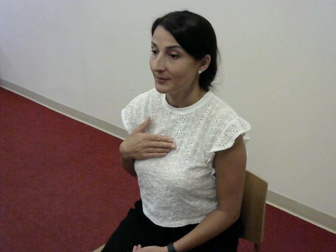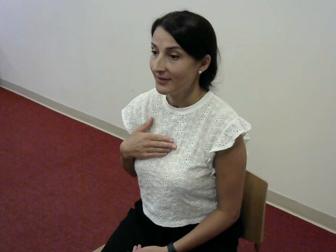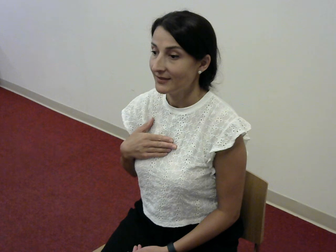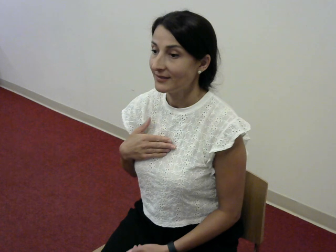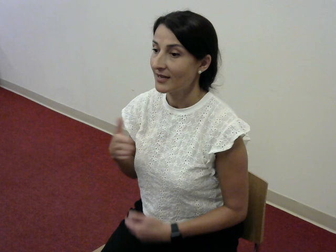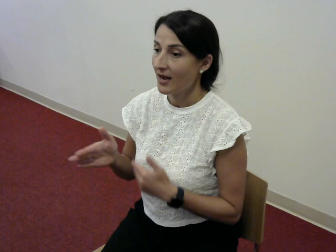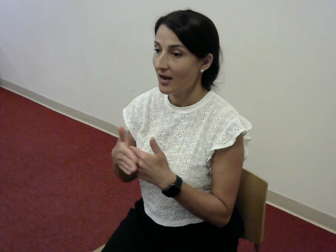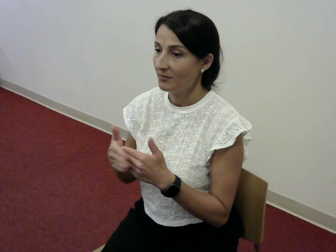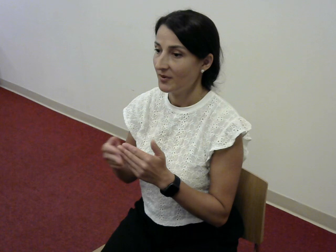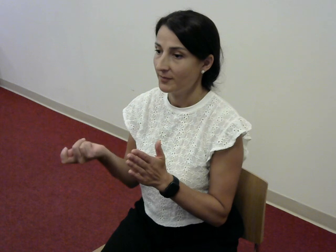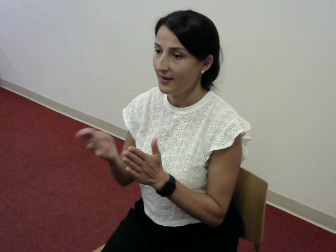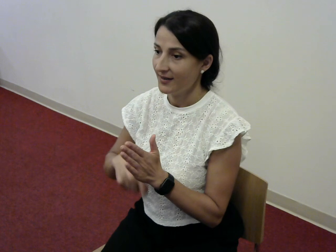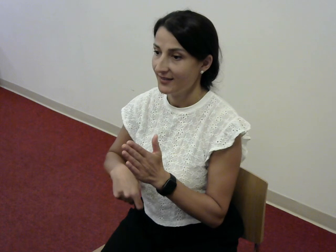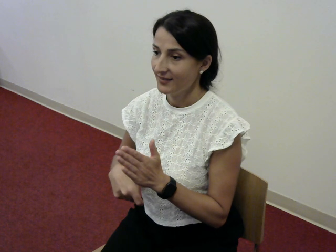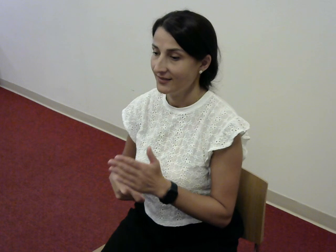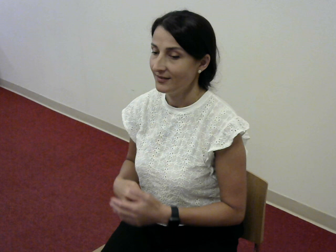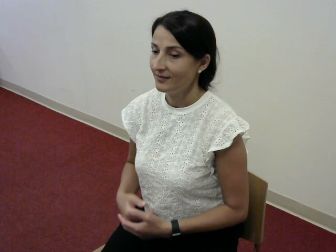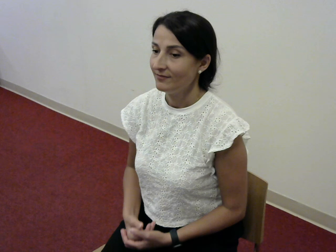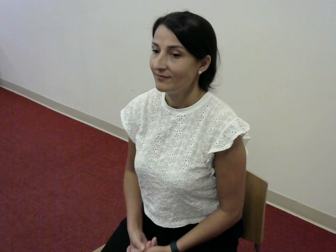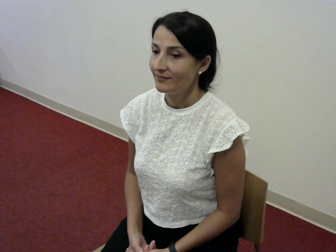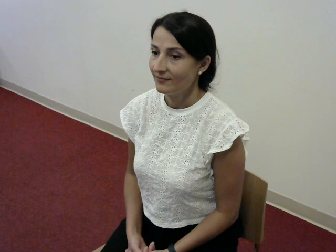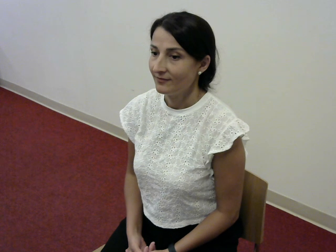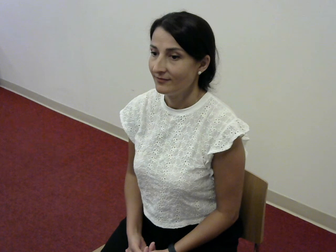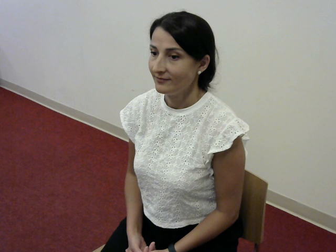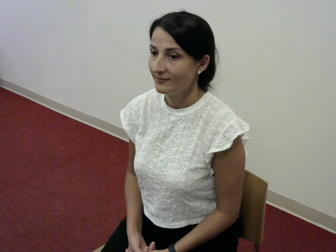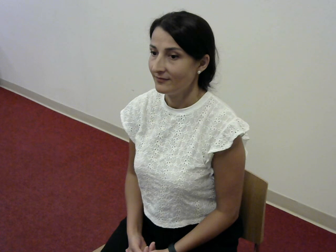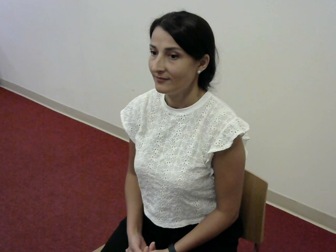Bizim qapımız bağlıdır